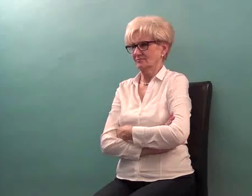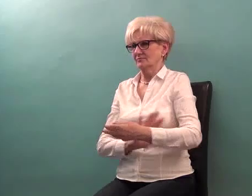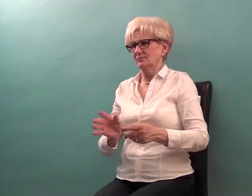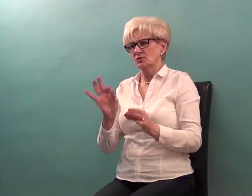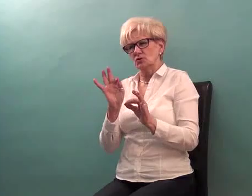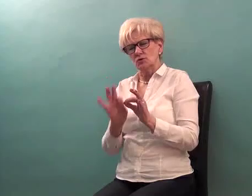Dokładnie.